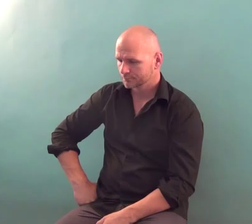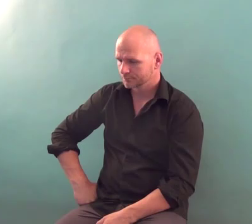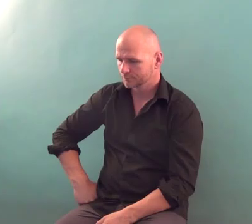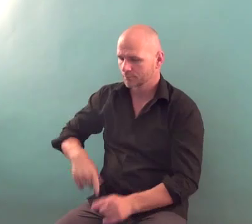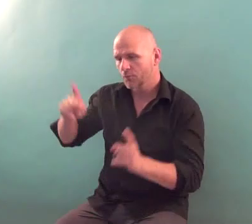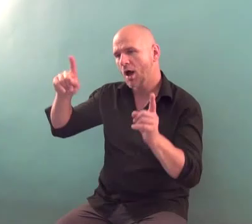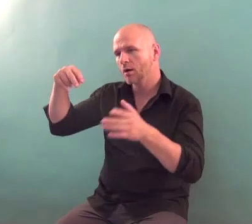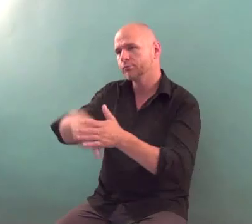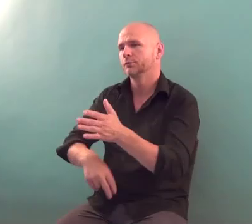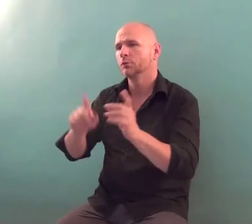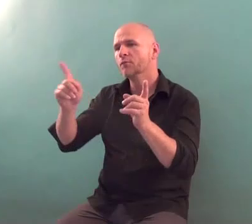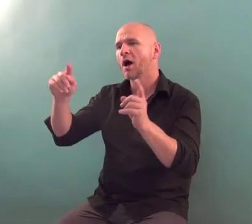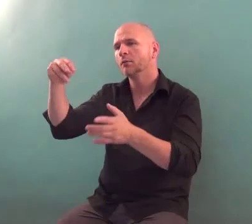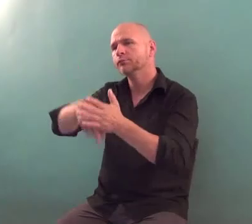Trzeba uważać, żeby się nie utopić.